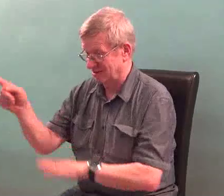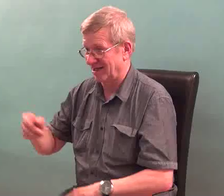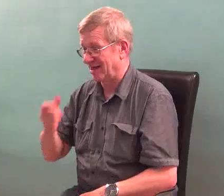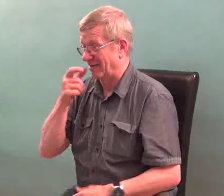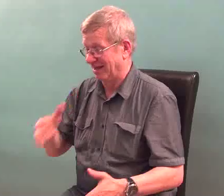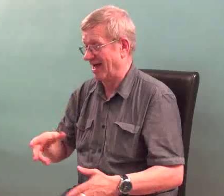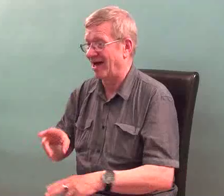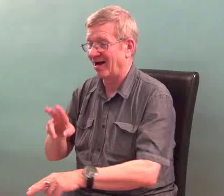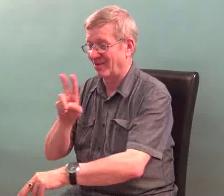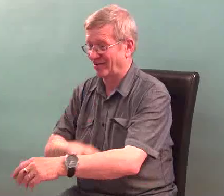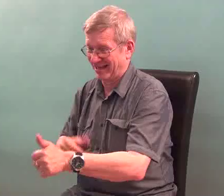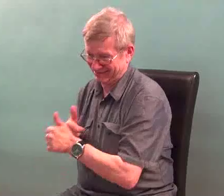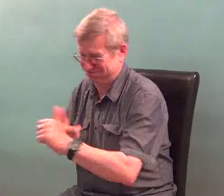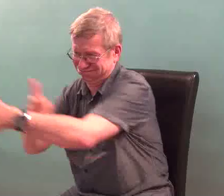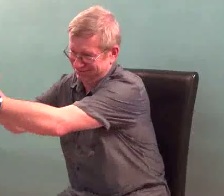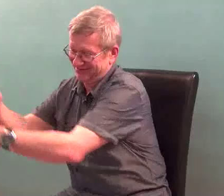Chaplin biegnie, a policjant goni go.